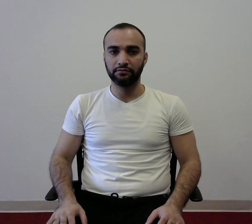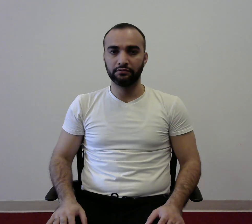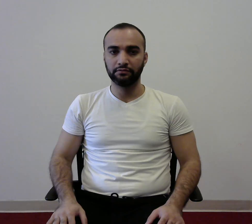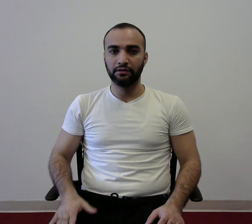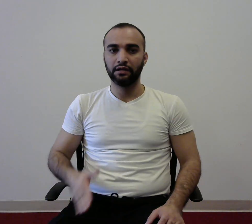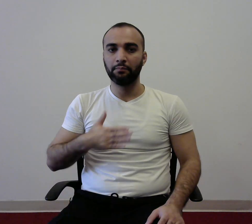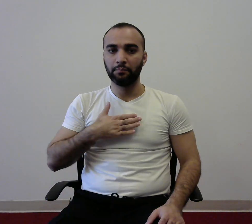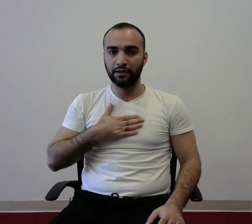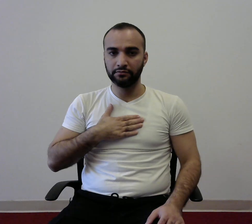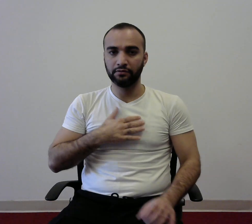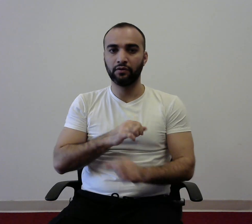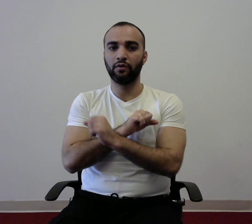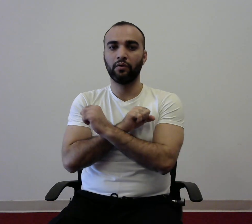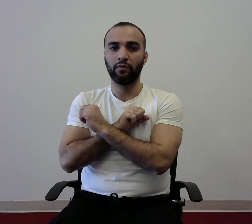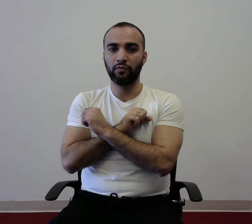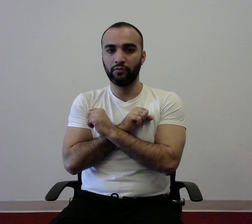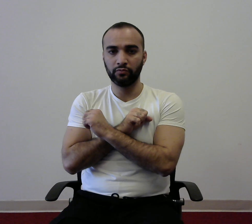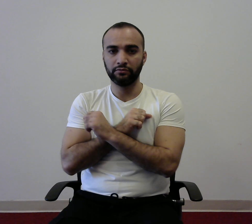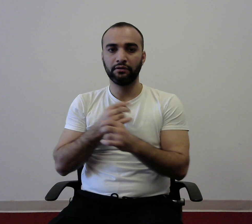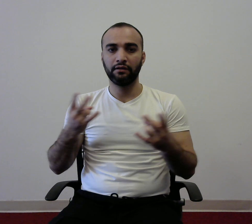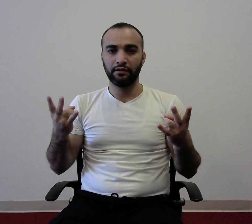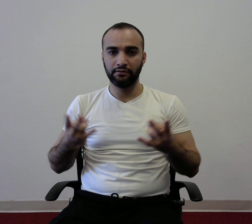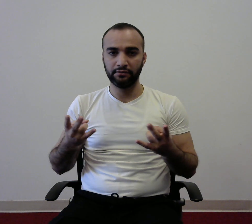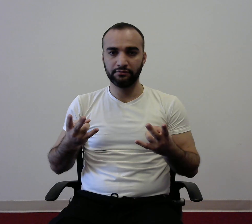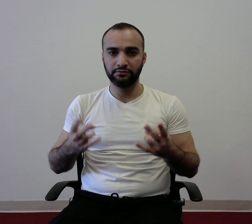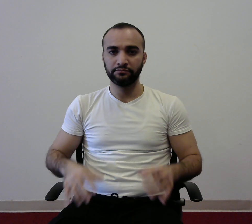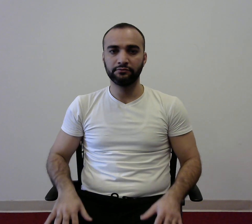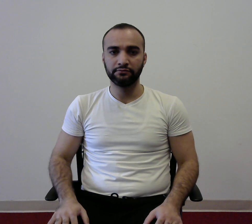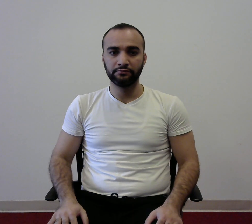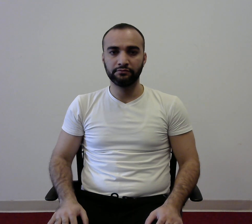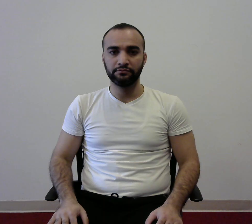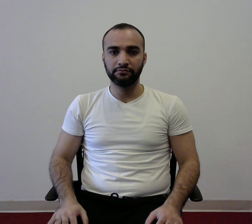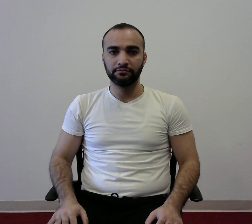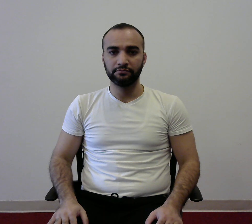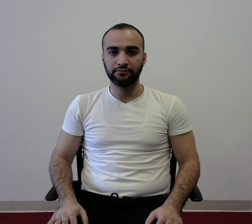Mənə istirahət etmək lazımdır